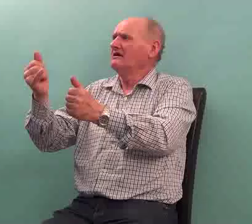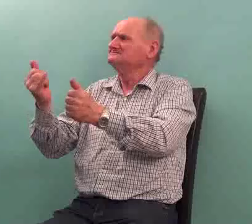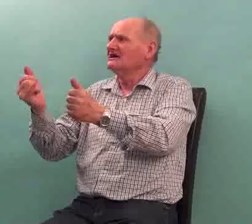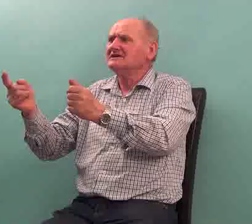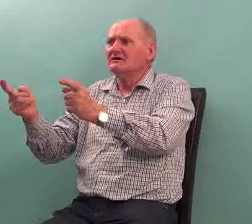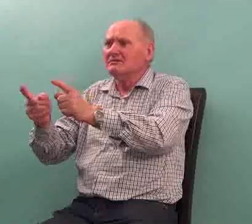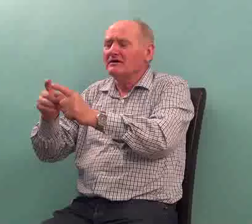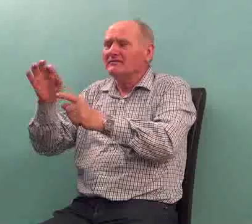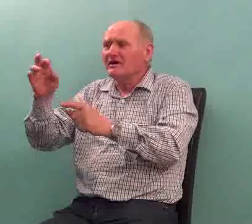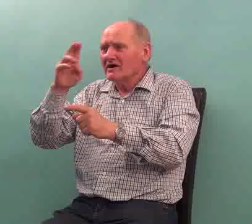Policjant orientuje się, że Chaplin jest ojcem dziecka.